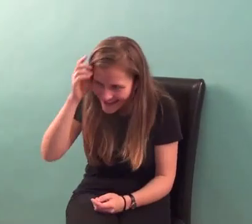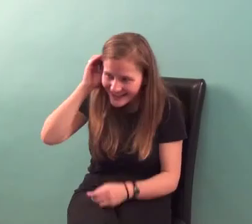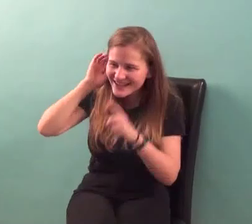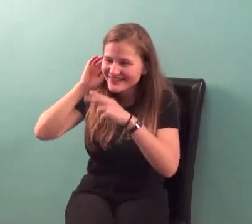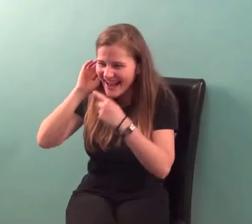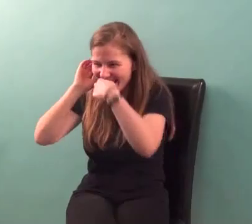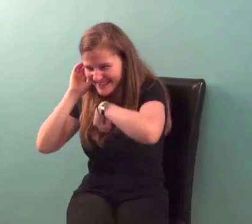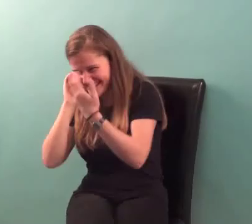Ktoś połyka wodę.